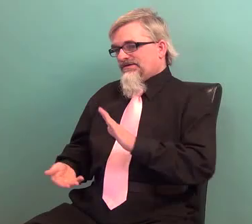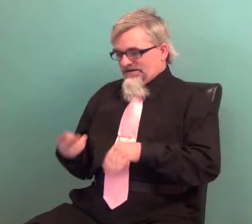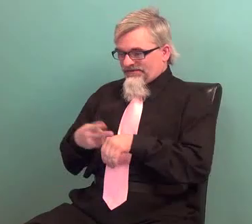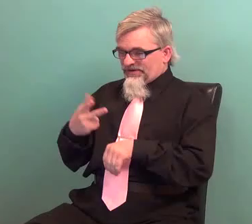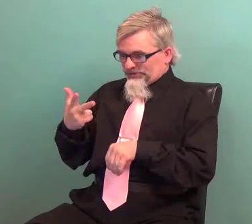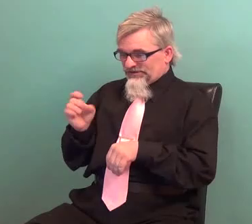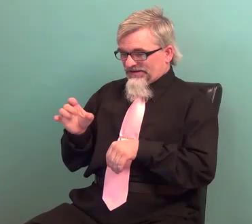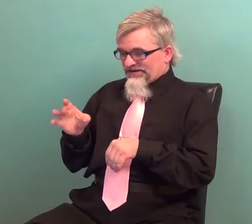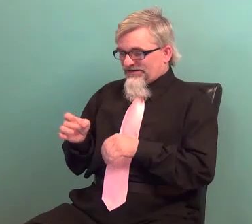Dwudziestego trzeciego, tak.